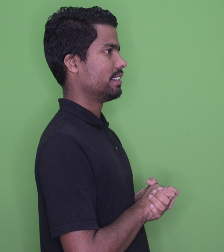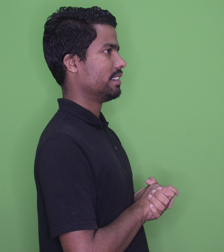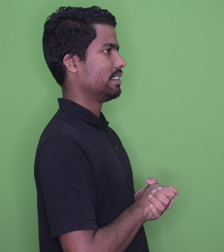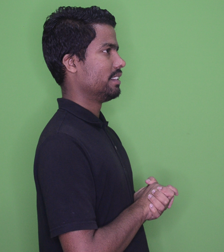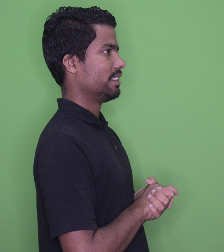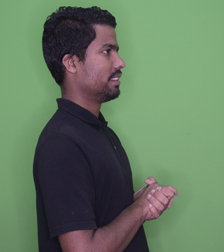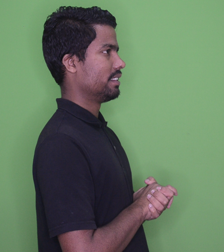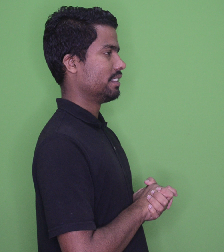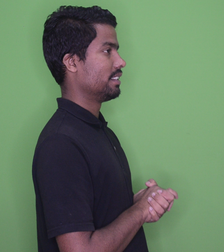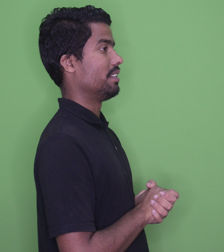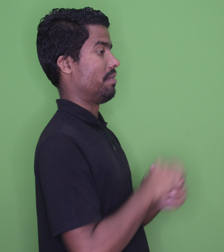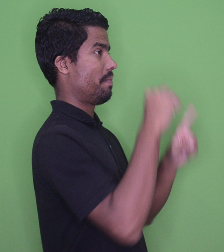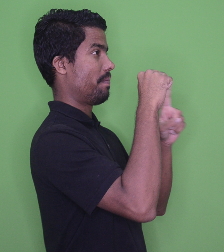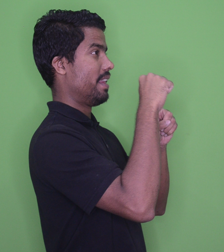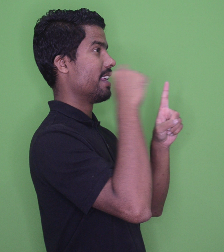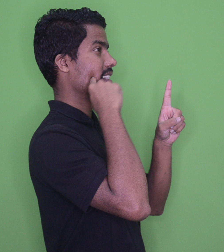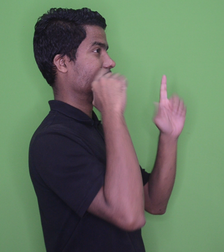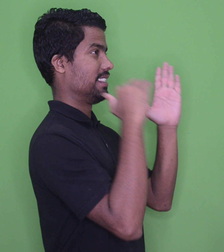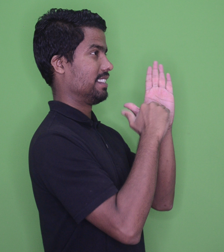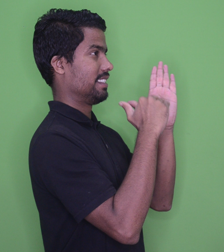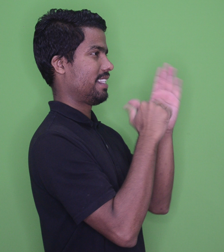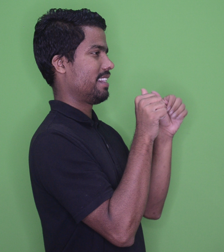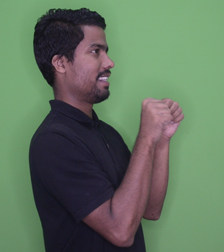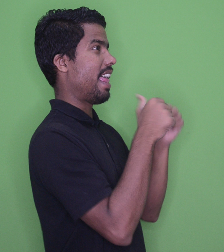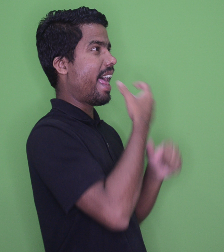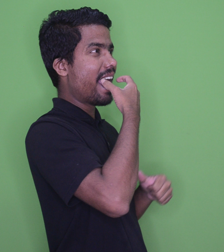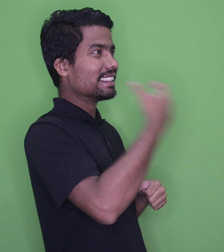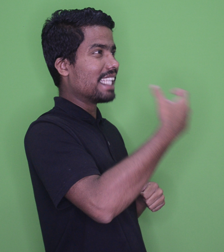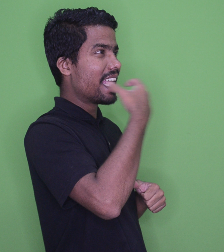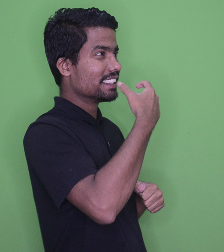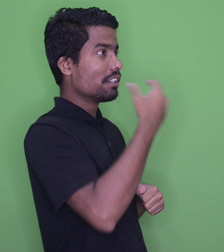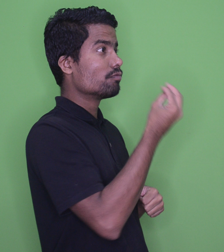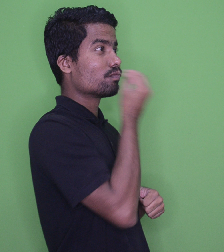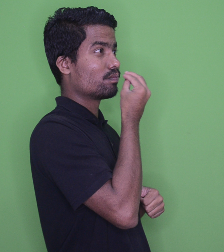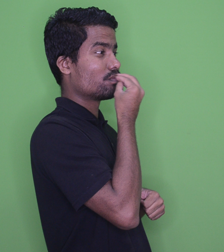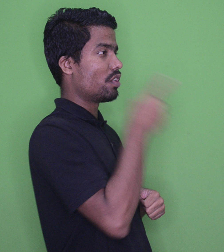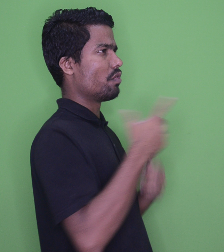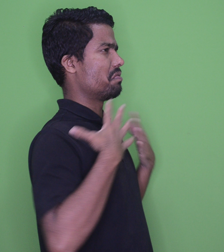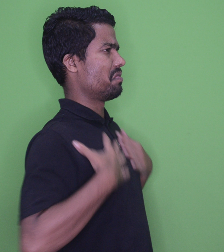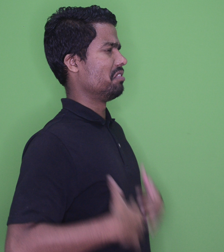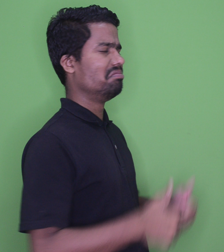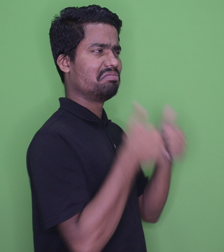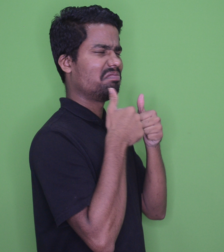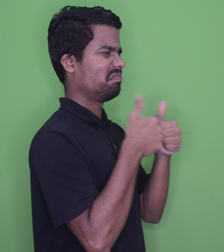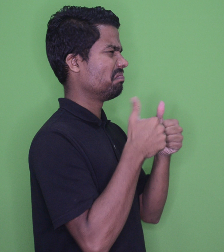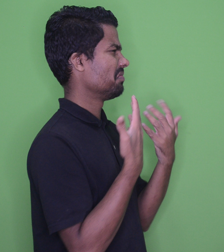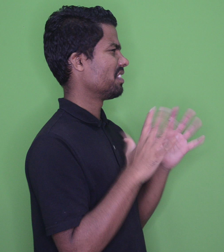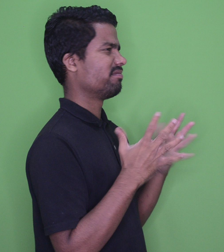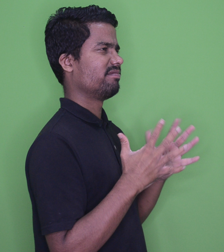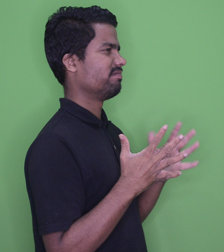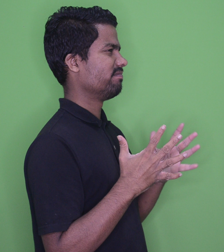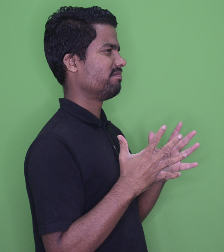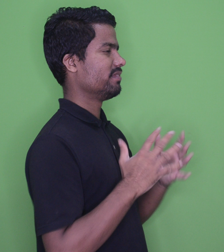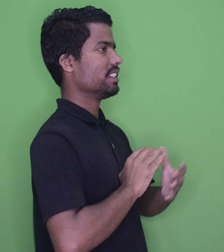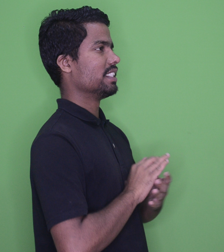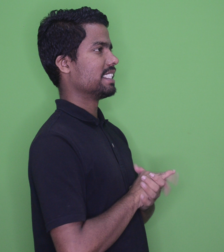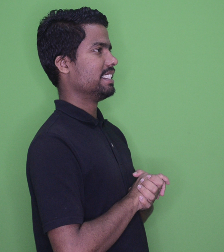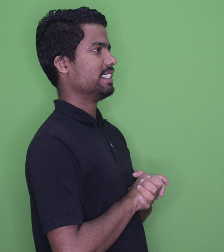pizza is not healhty food